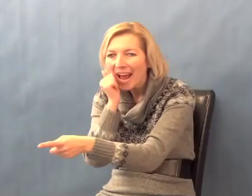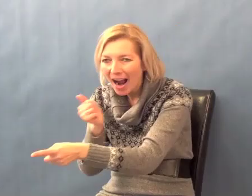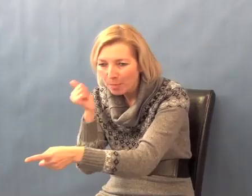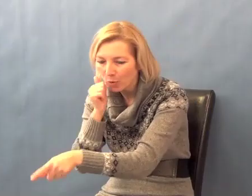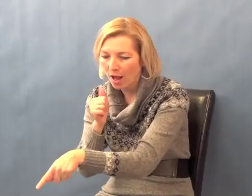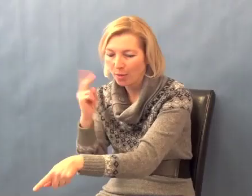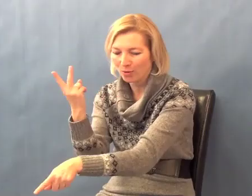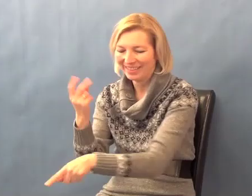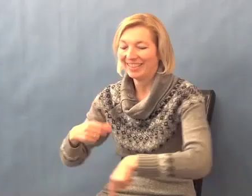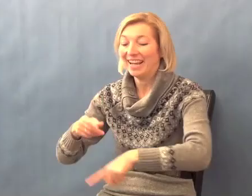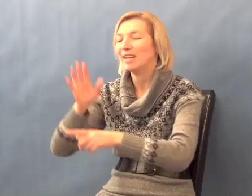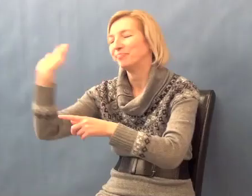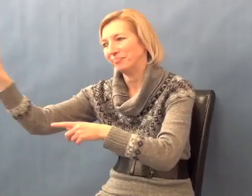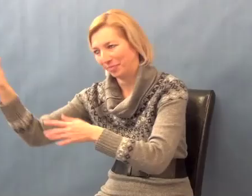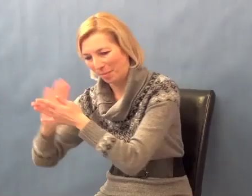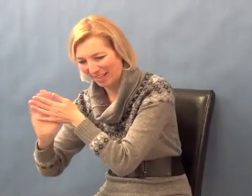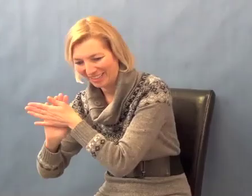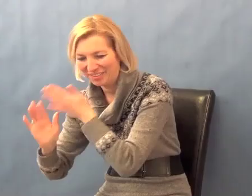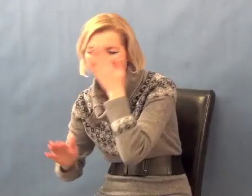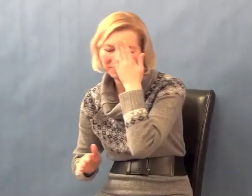To jest jabłko... drugi. A nie, przepraszam!